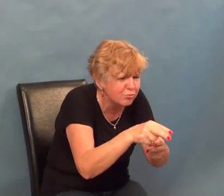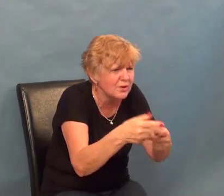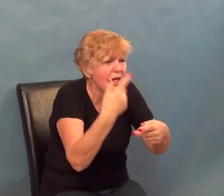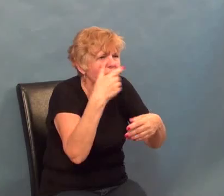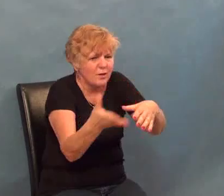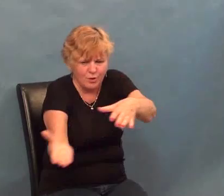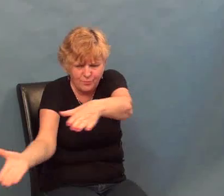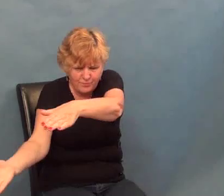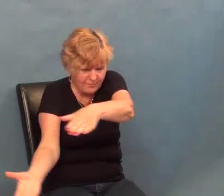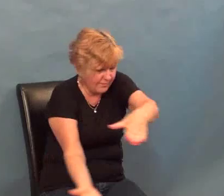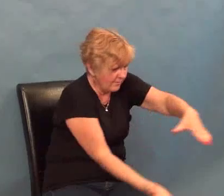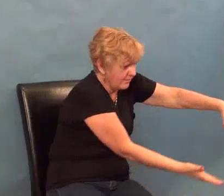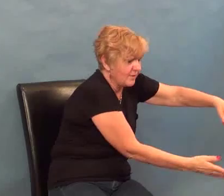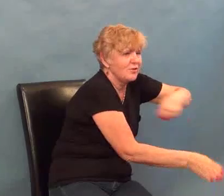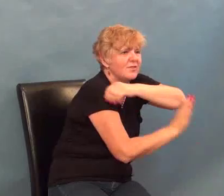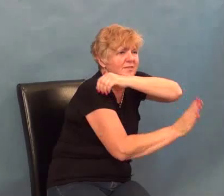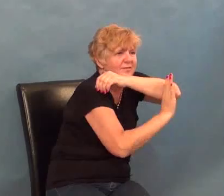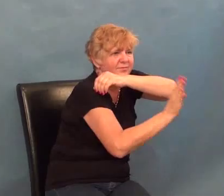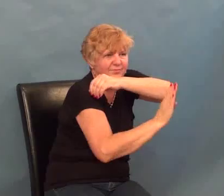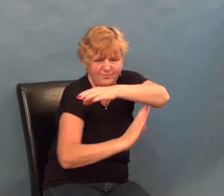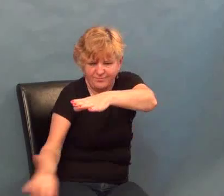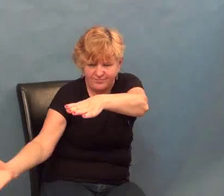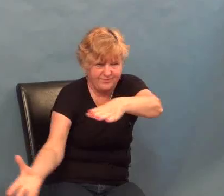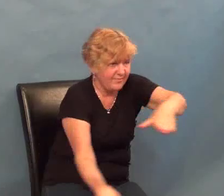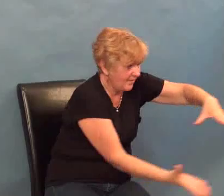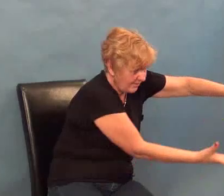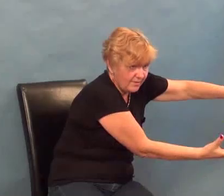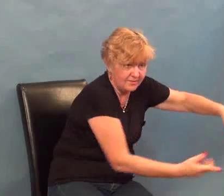Zobaczyli leżący pień drzewa